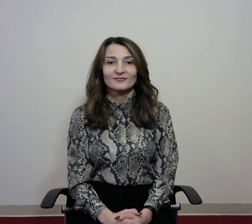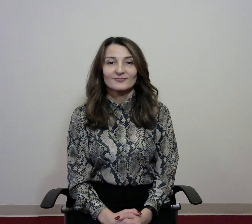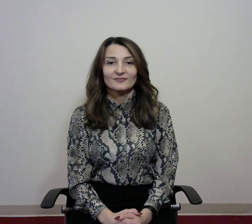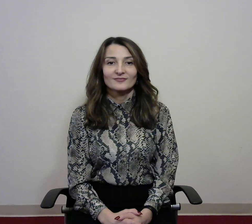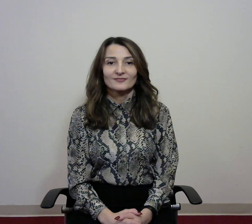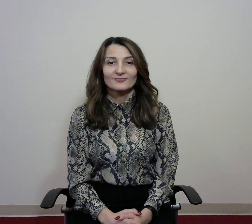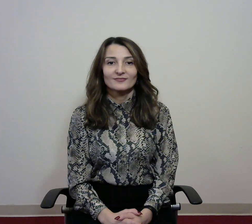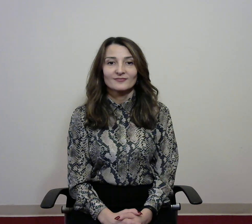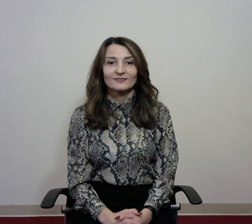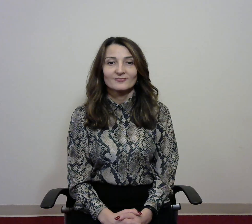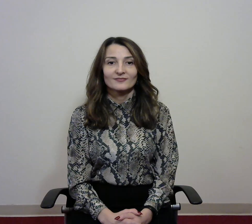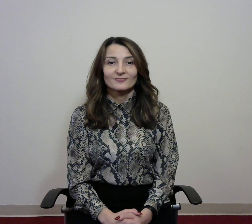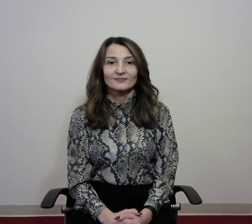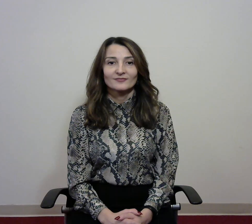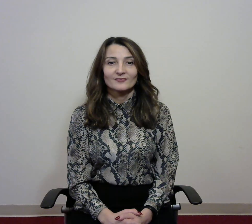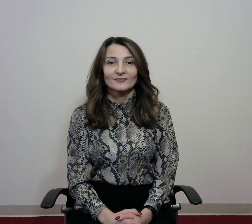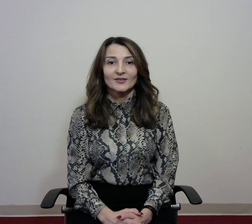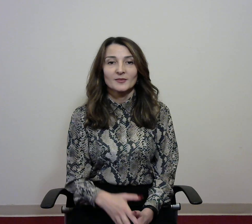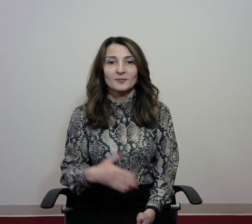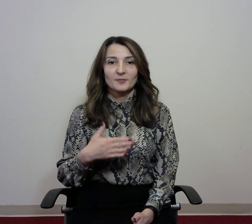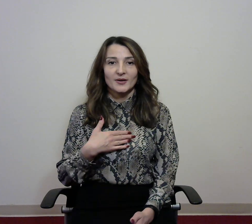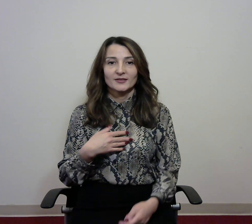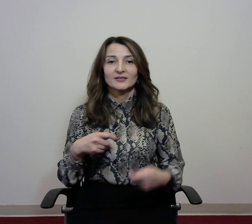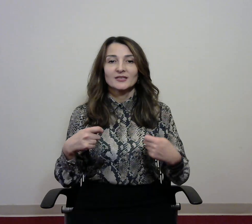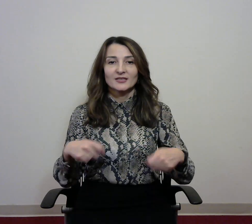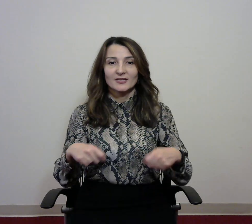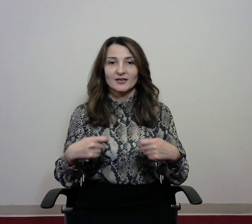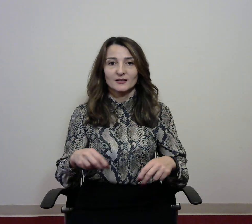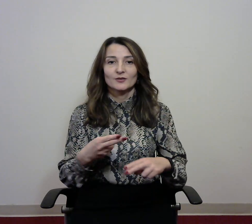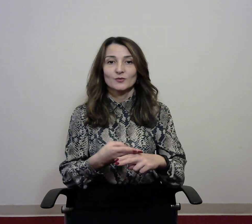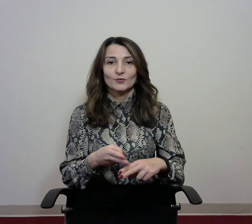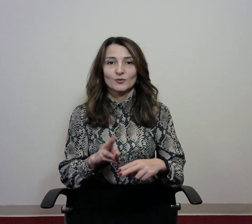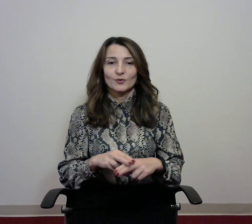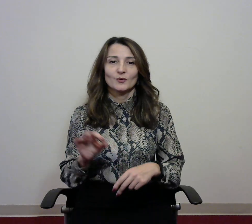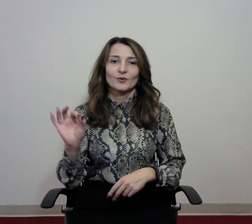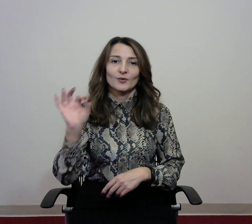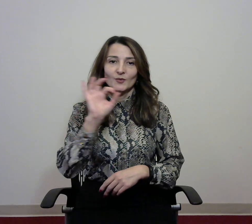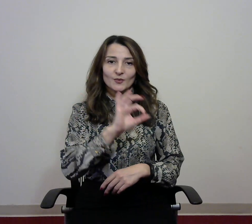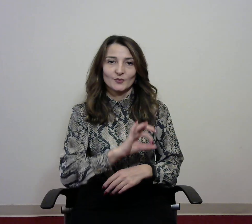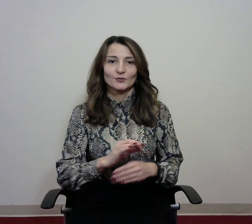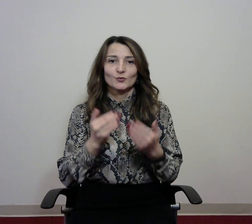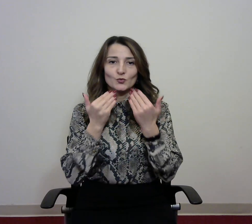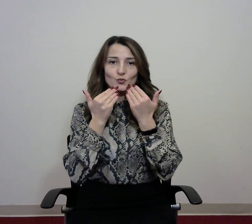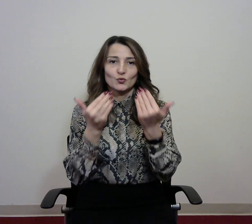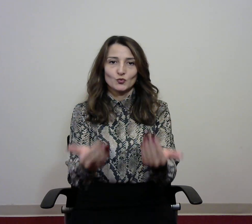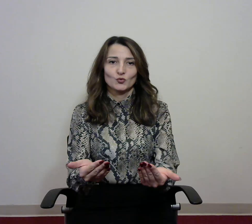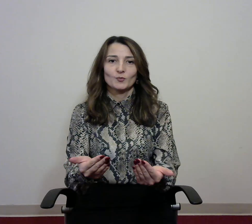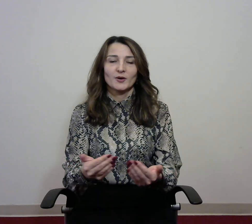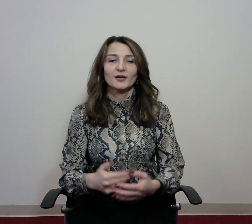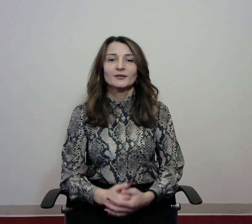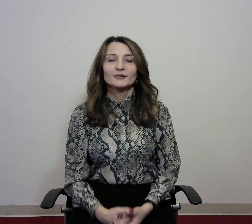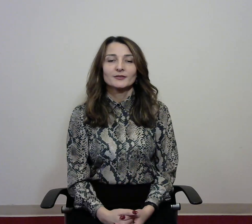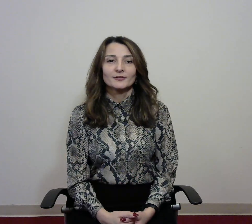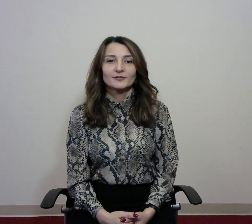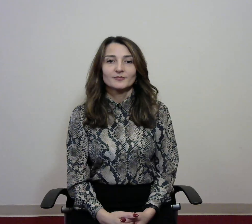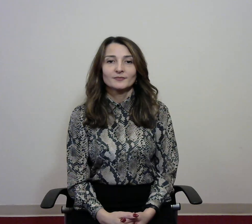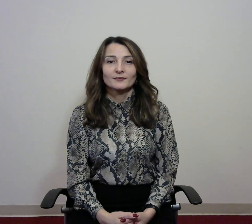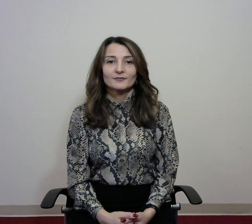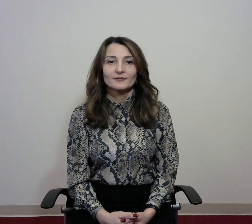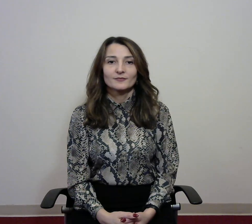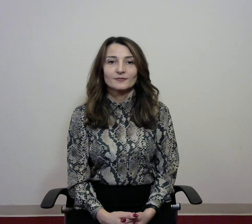Mən satıcıdan bu barədə soruşdum